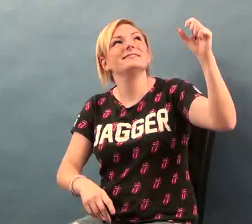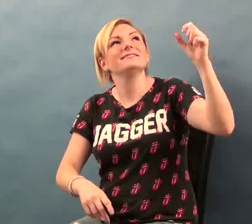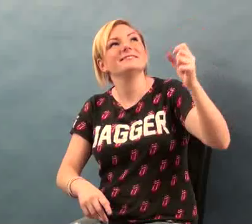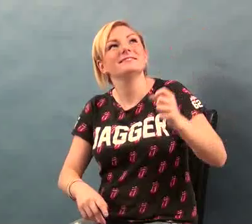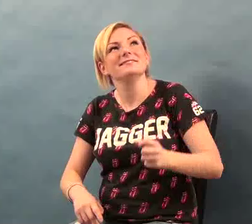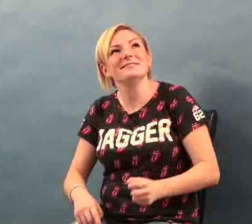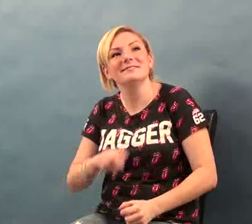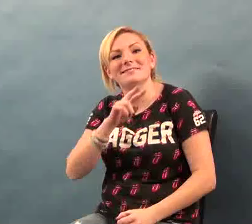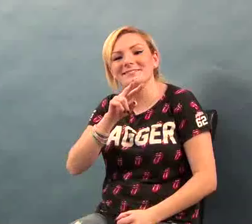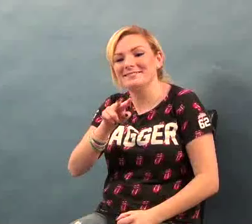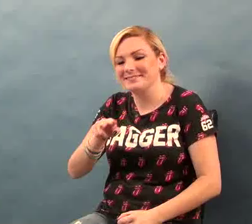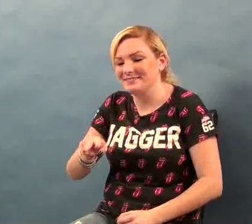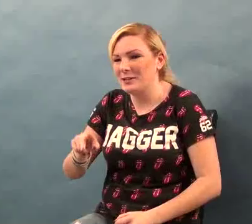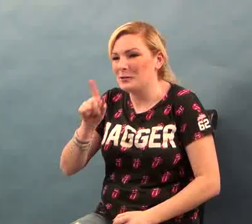Chłopiec patrzy na niego i spuszcza wzrok, milczy.